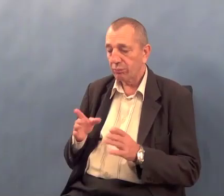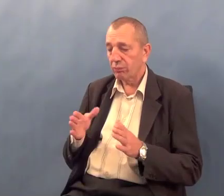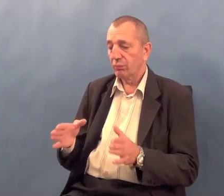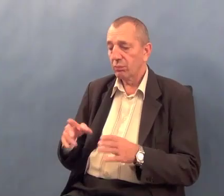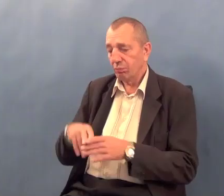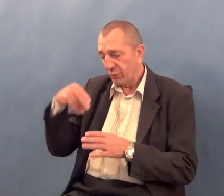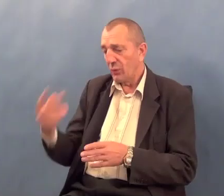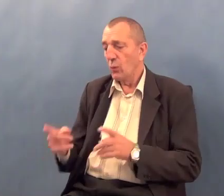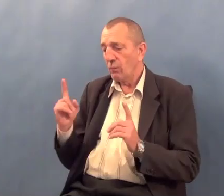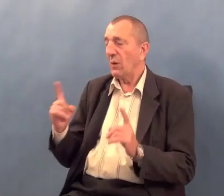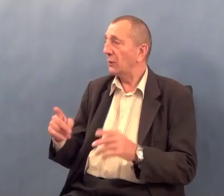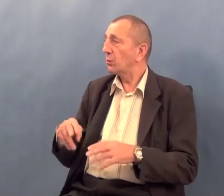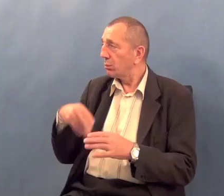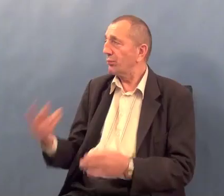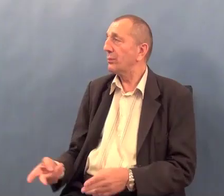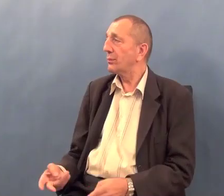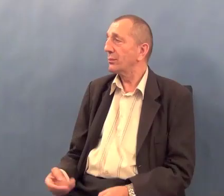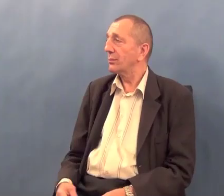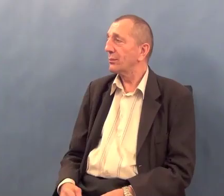Trzeba uważać na drogę, żeby nie spaść.